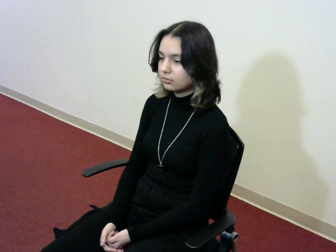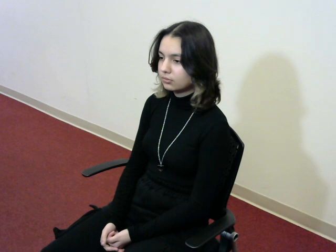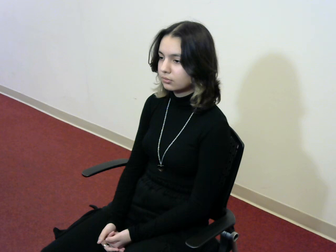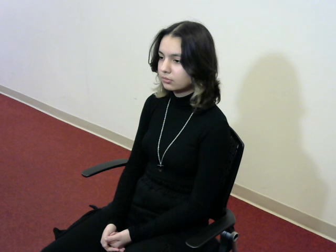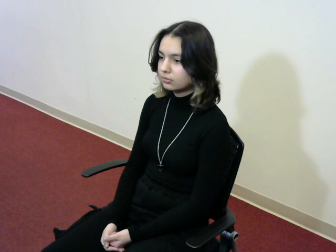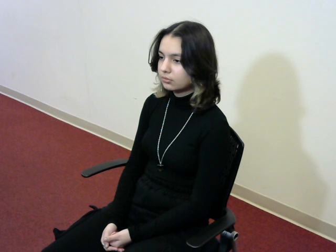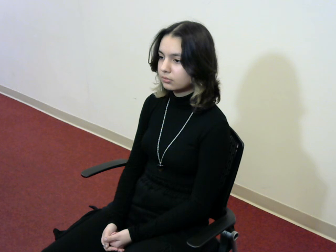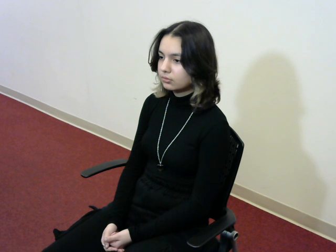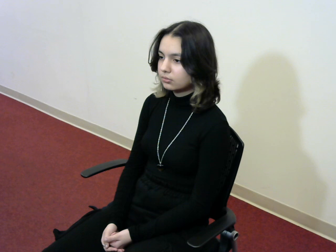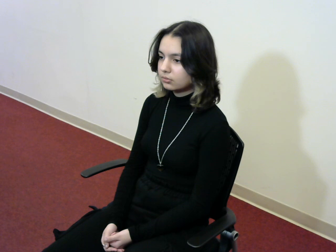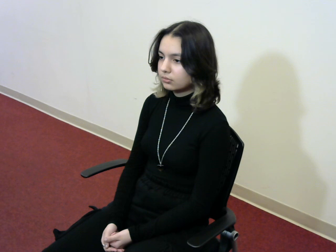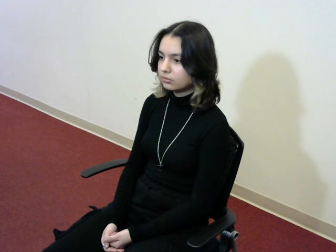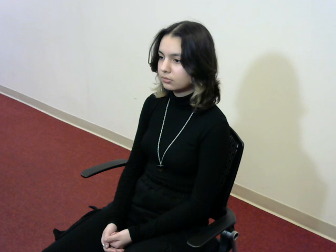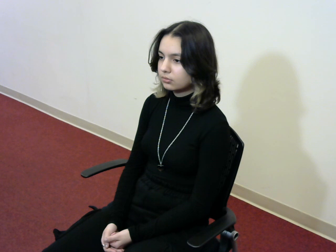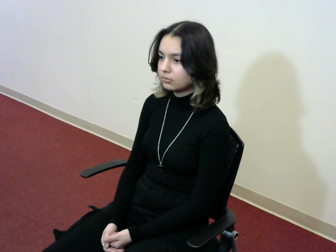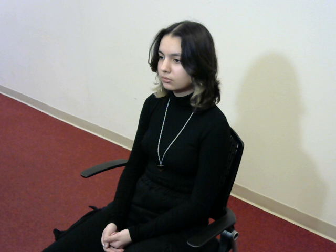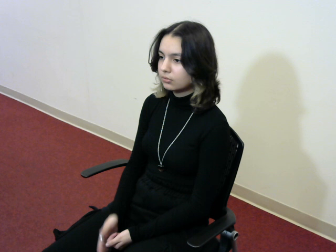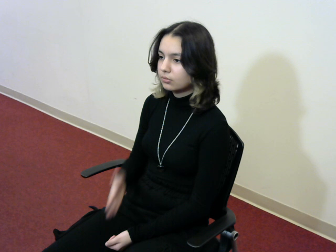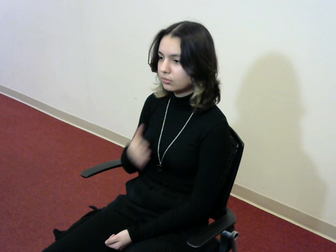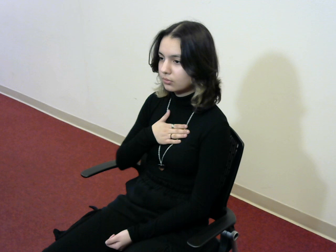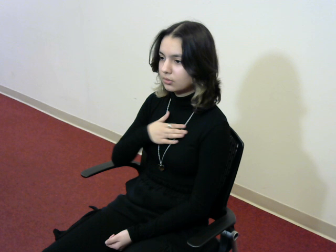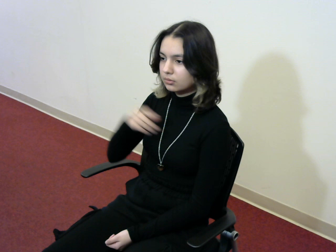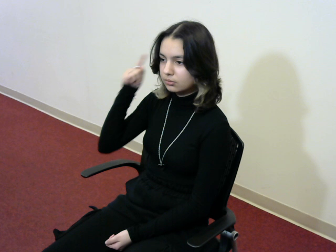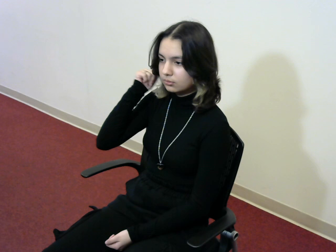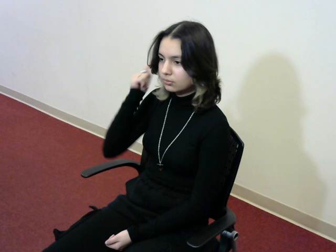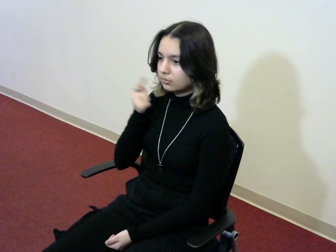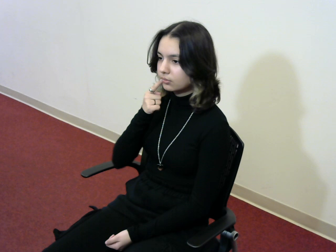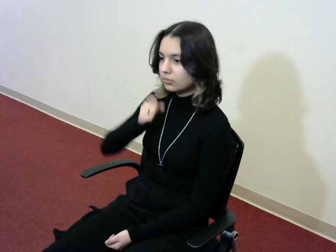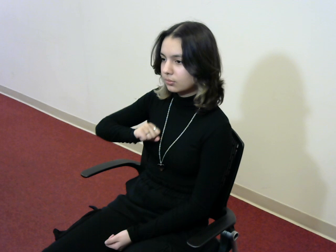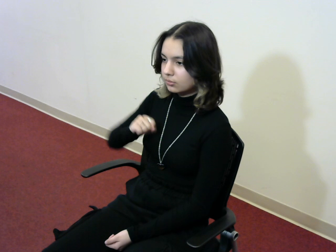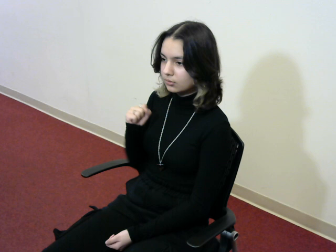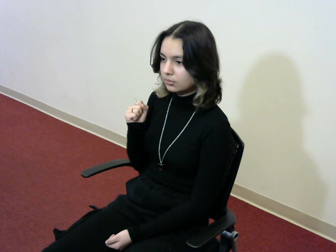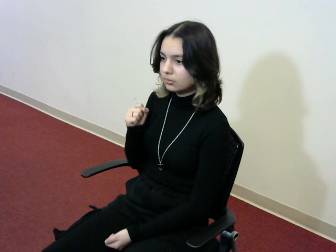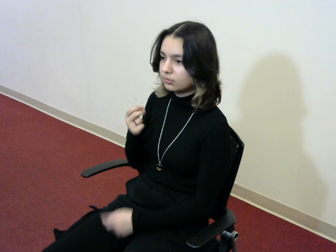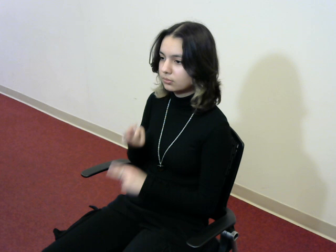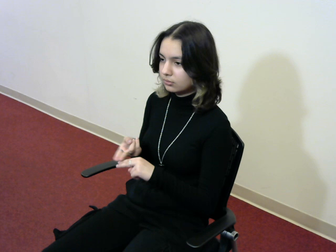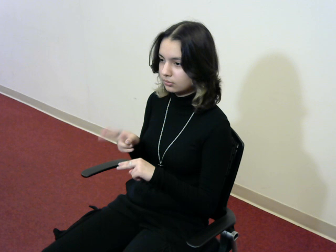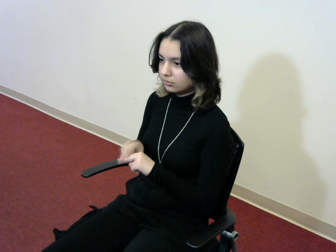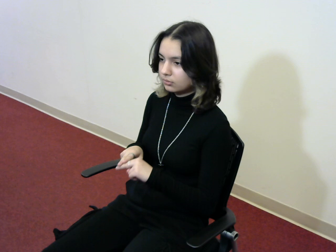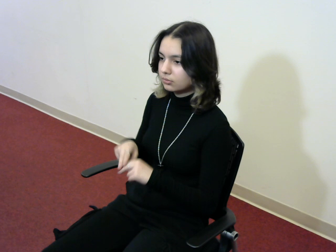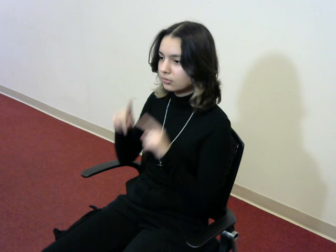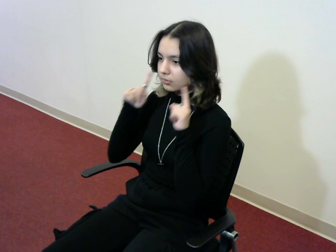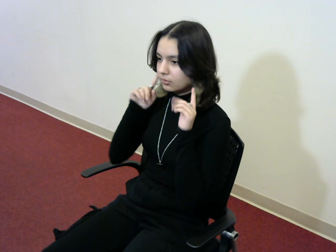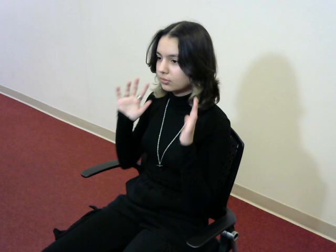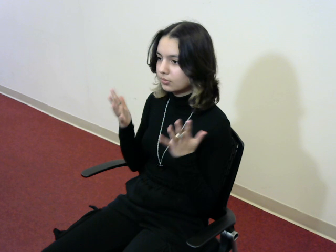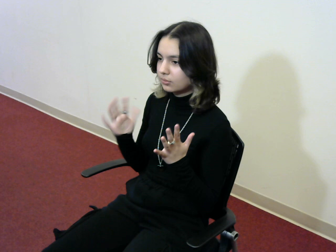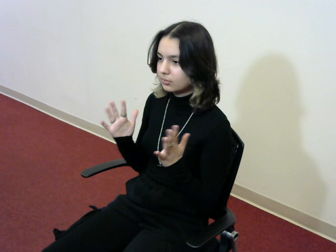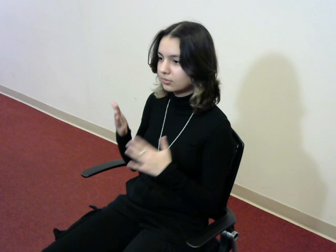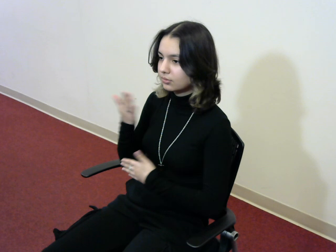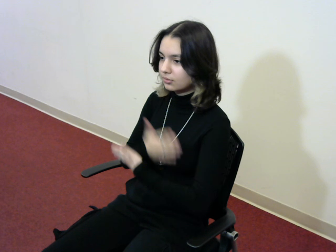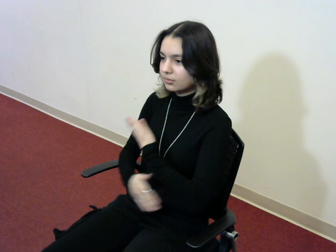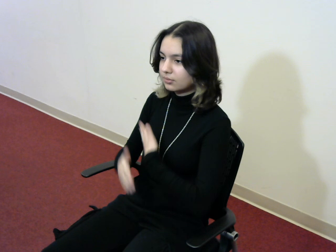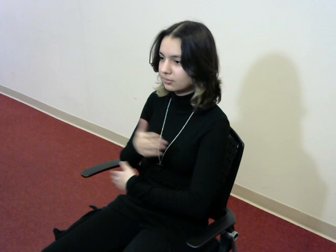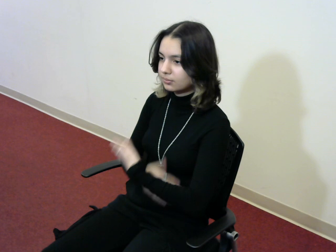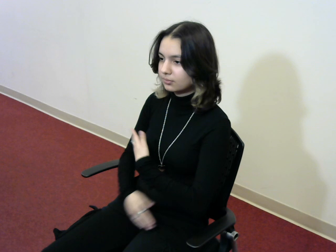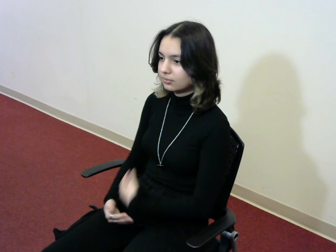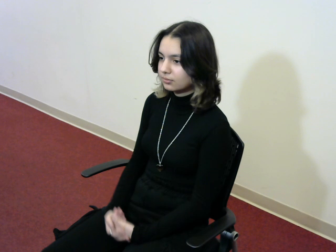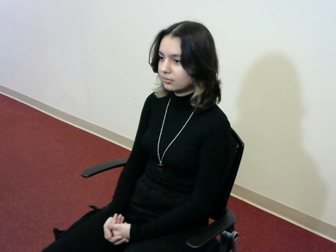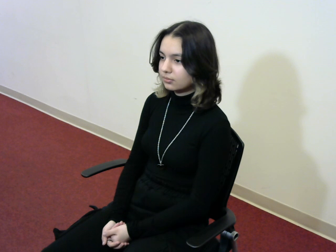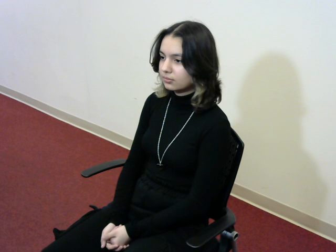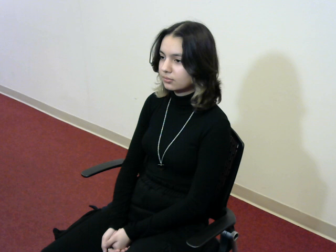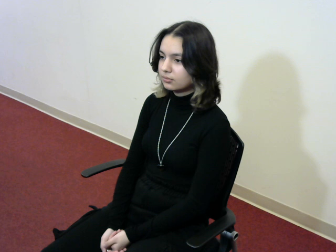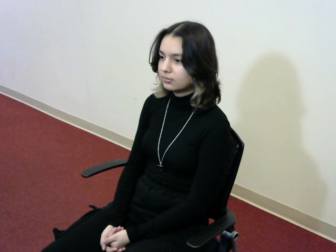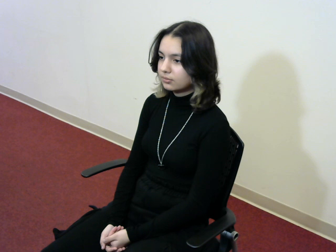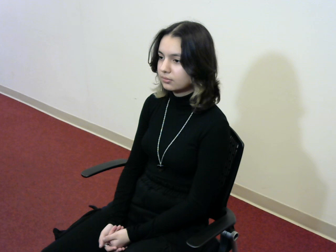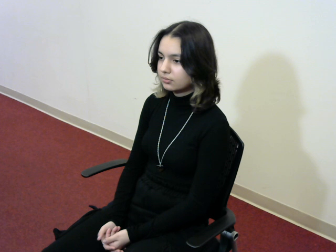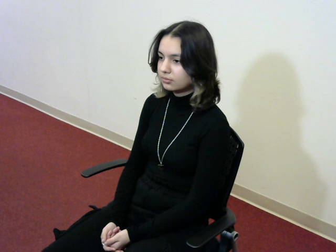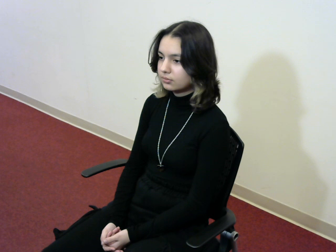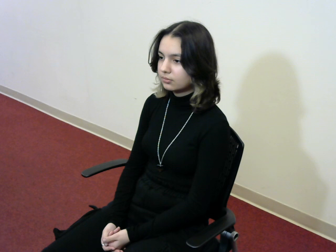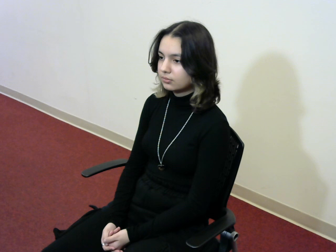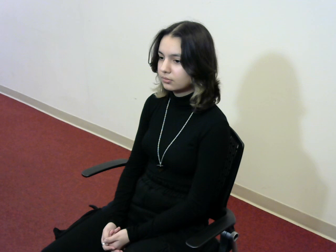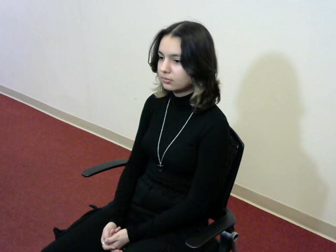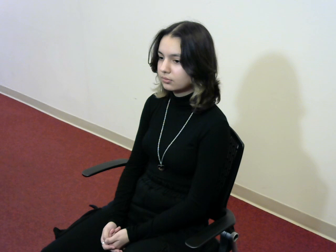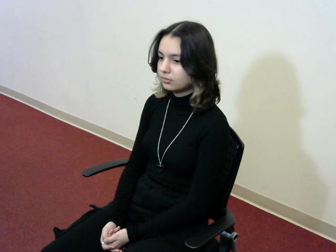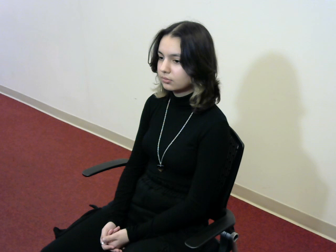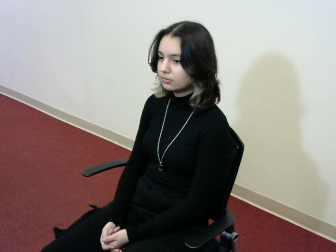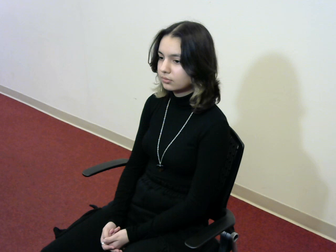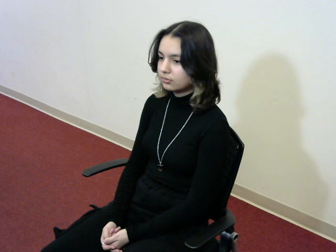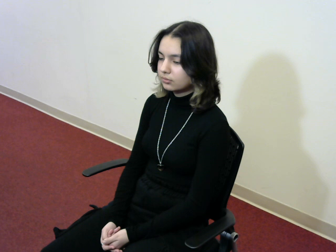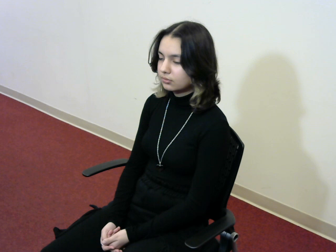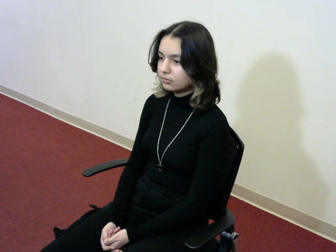Mənim eşitmə məhdudiyyətli dostlarım bu xəbərə sevinəcək